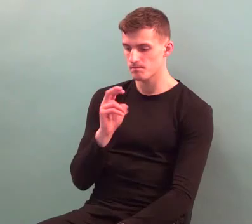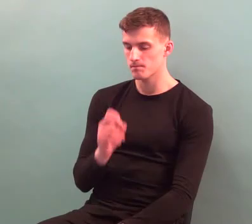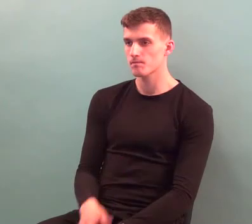Tak, tak.